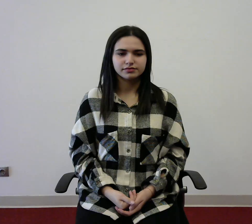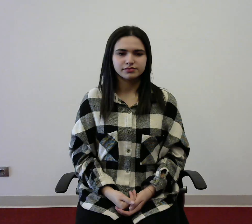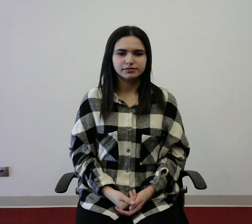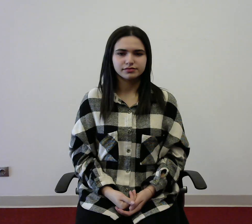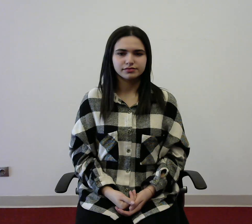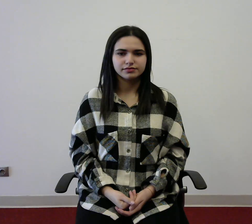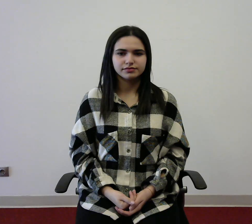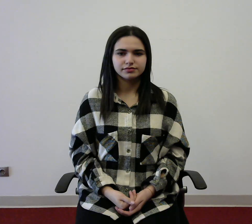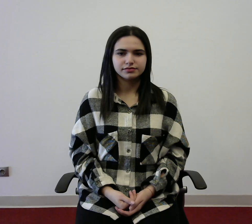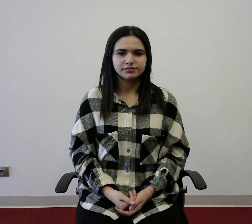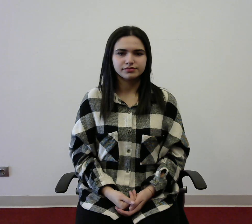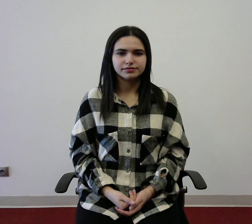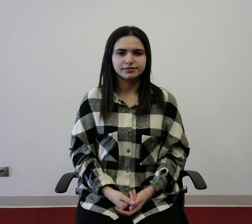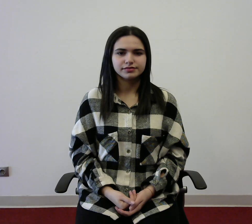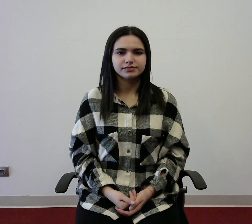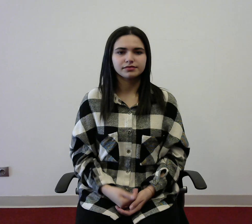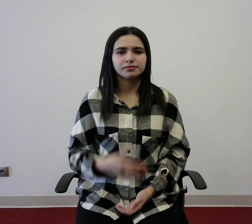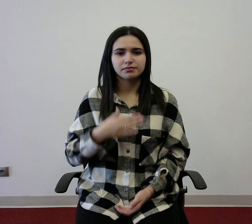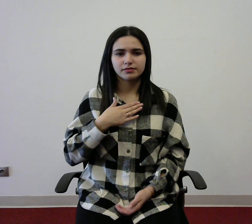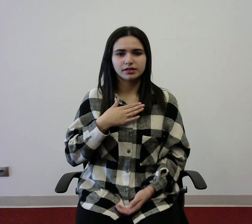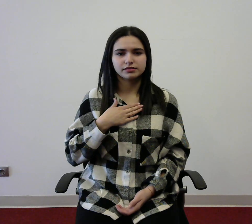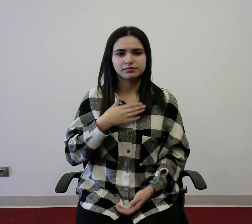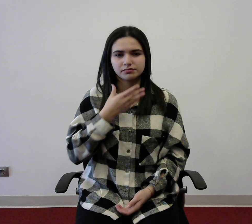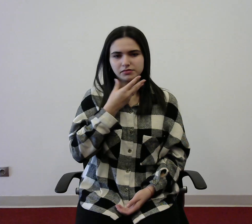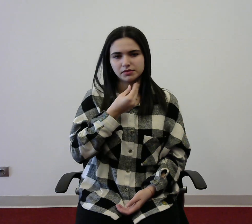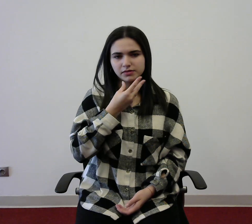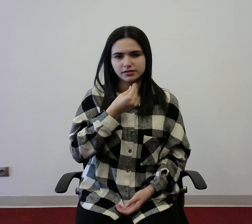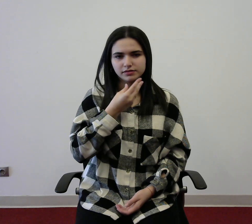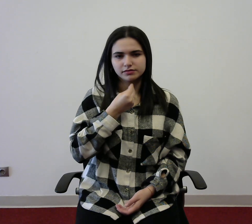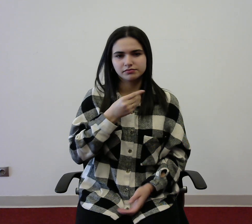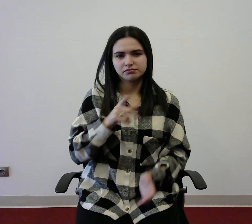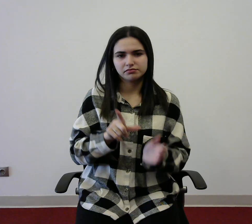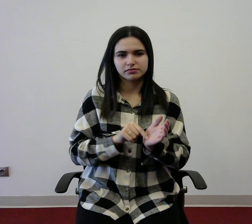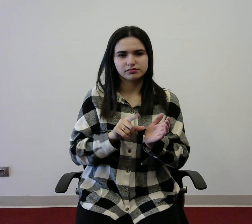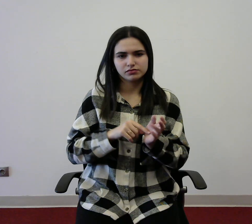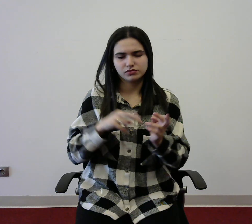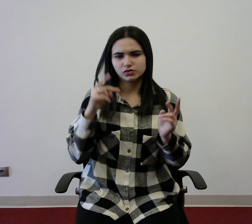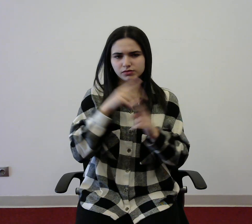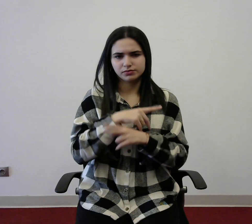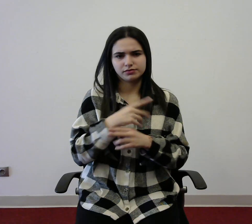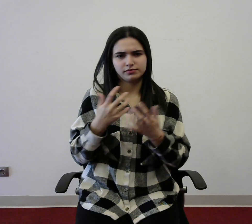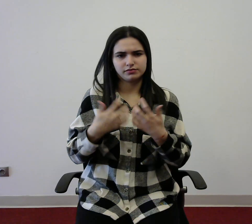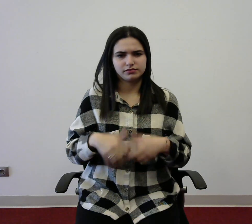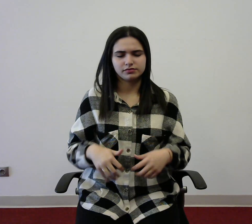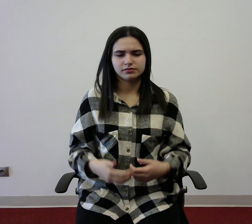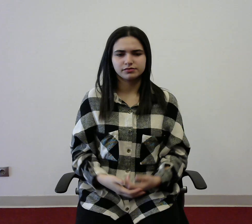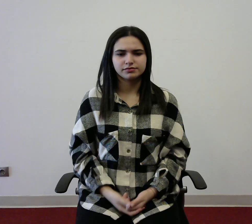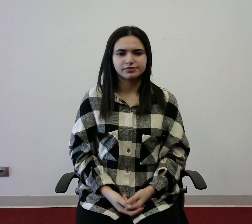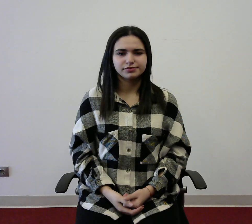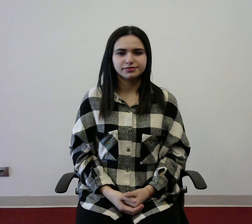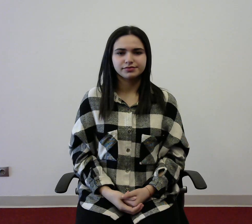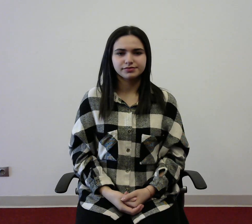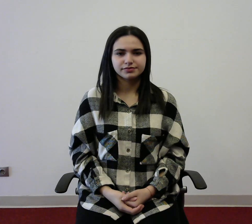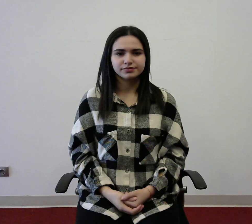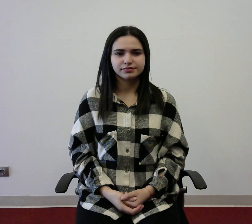Mənim babamın pensiyasını səhv hesablayıblar